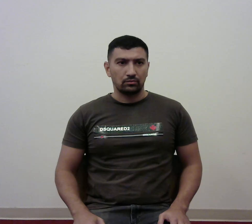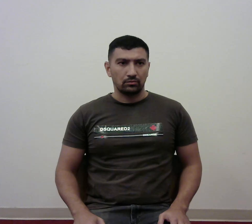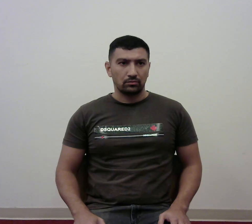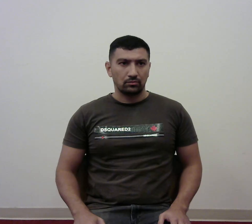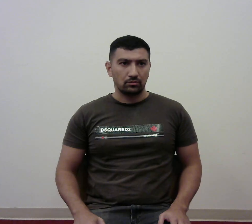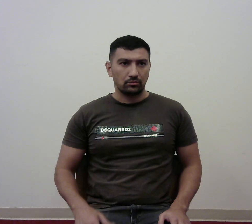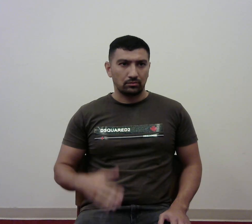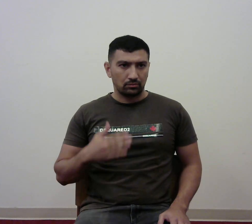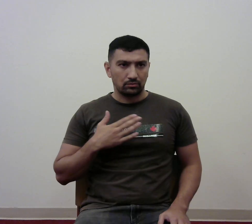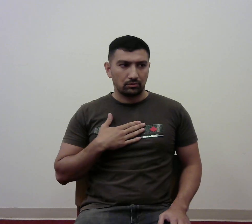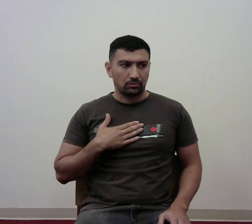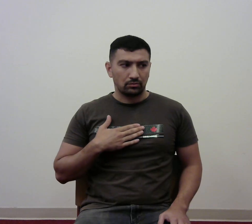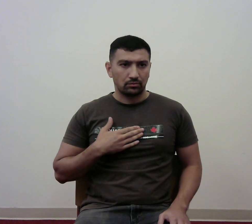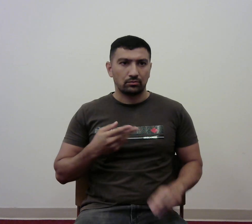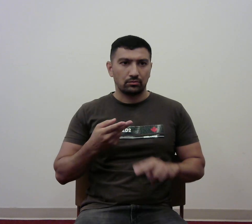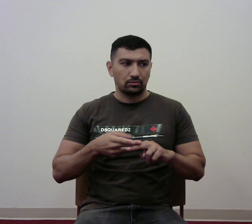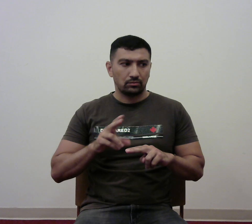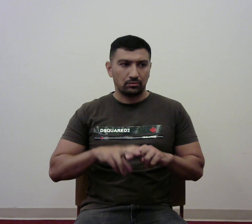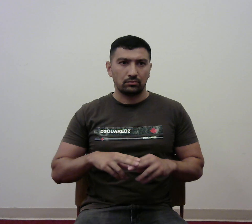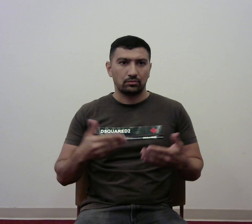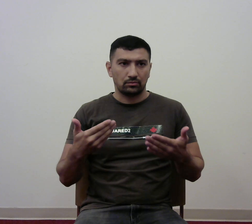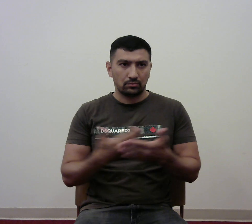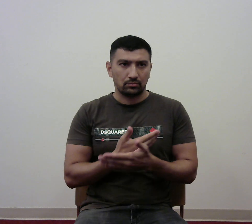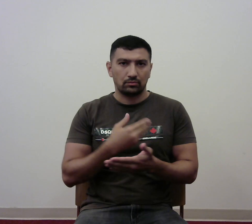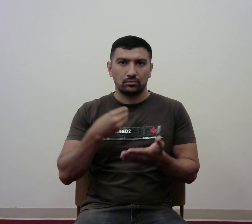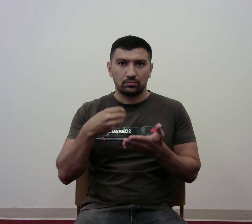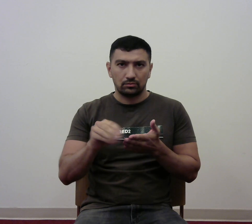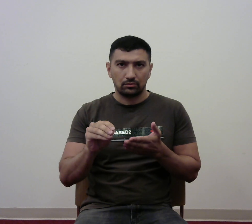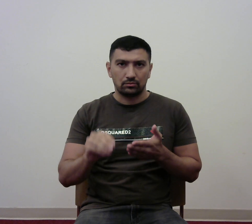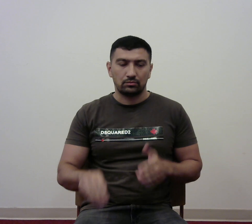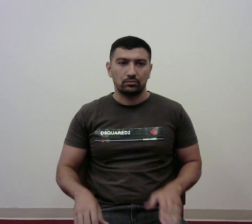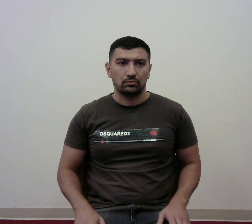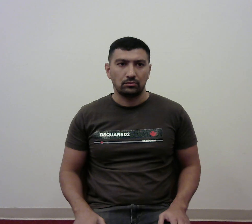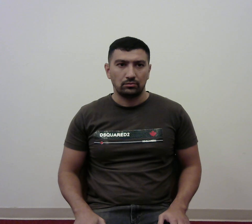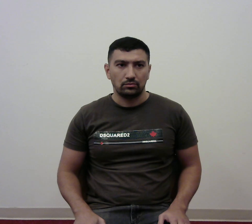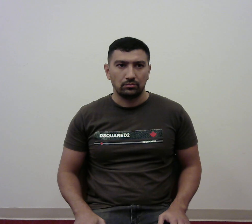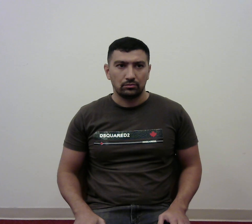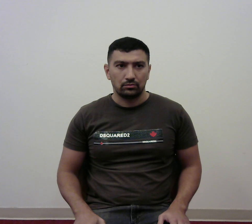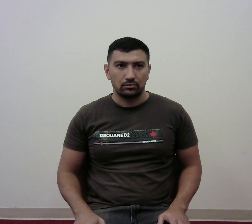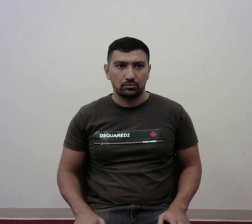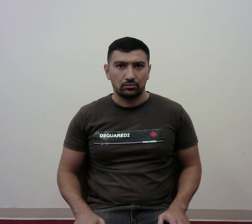Mən bunu yeni almışam